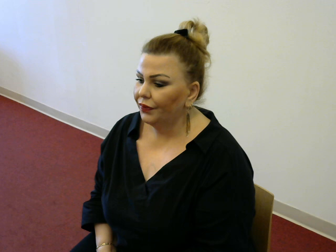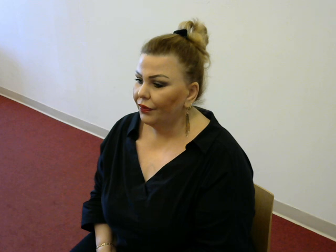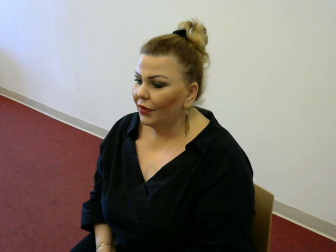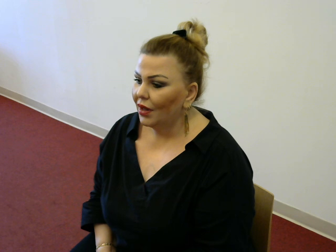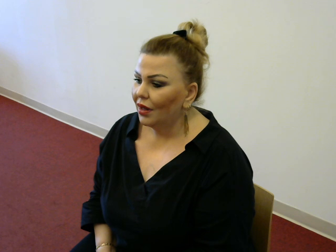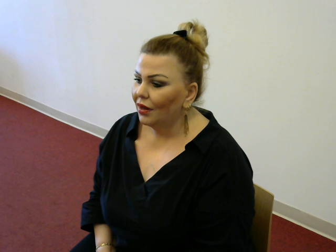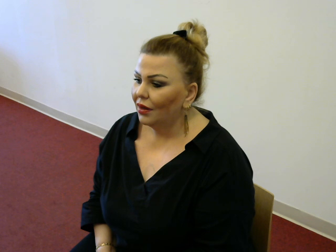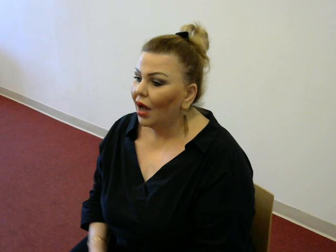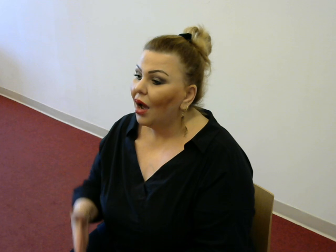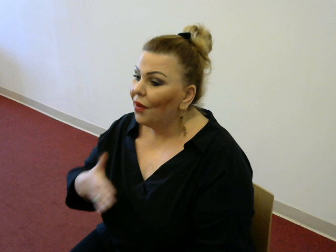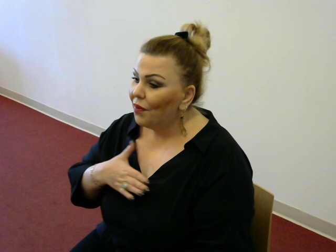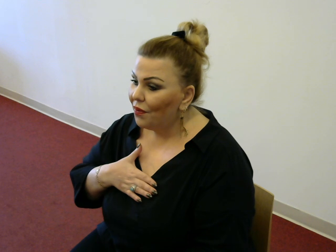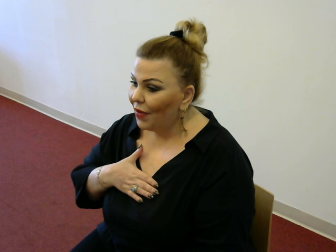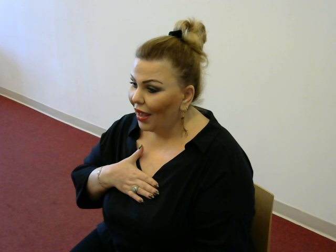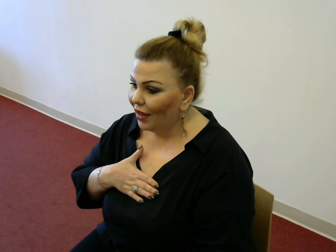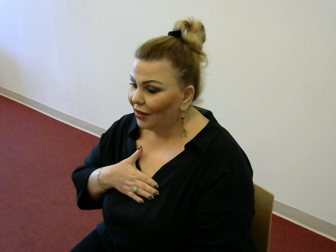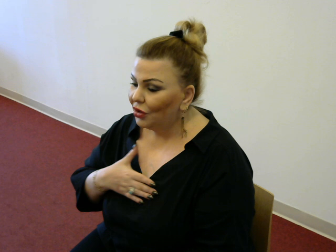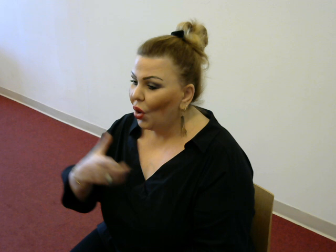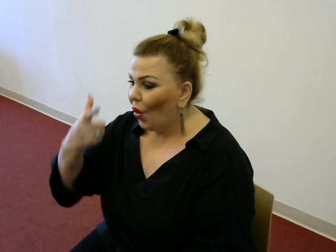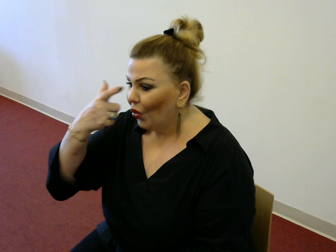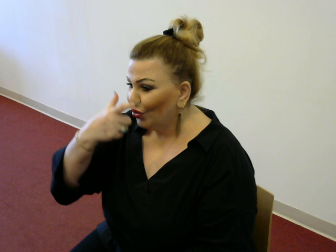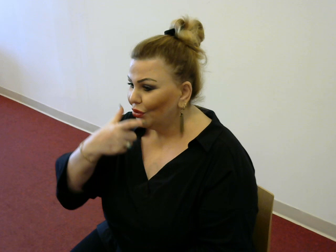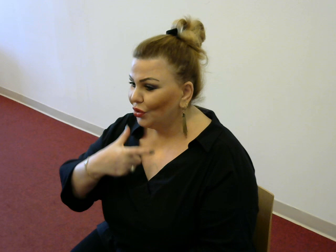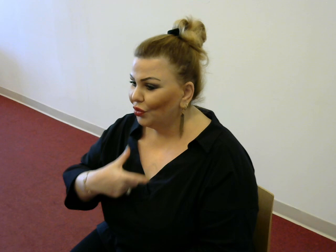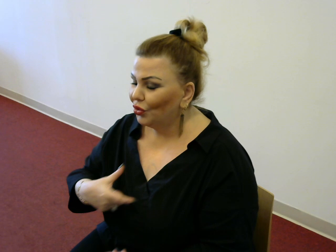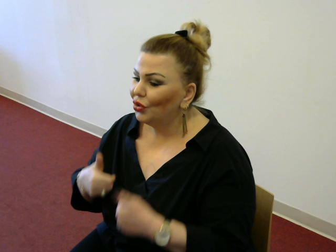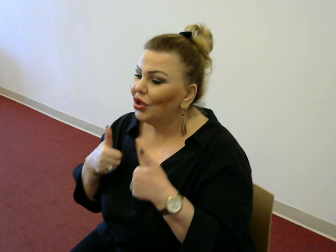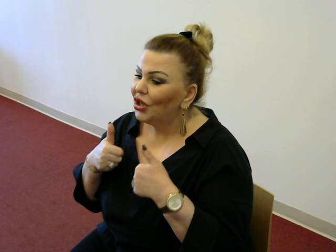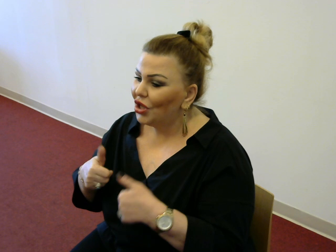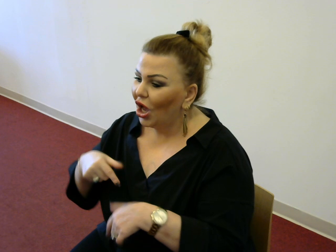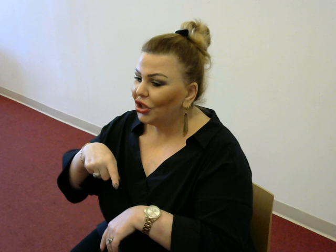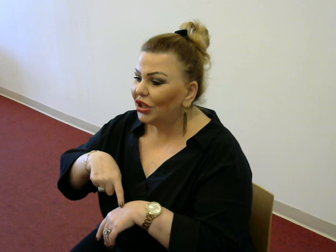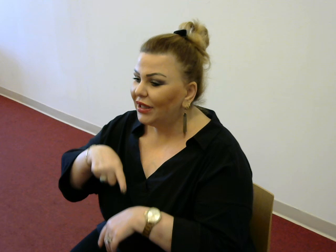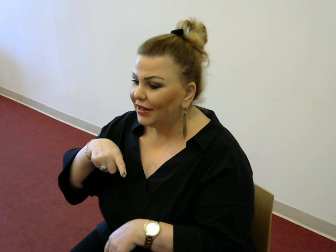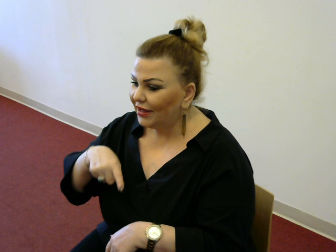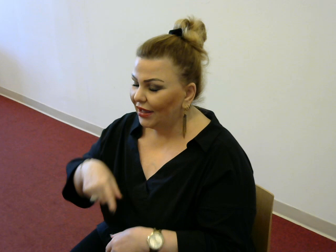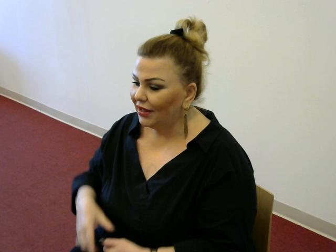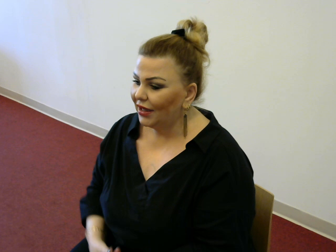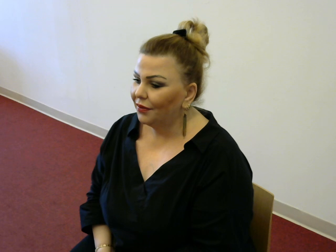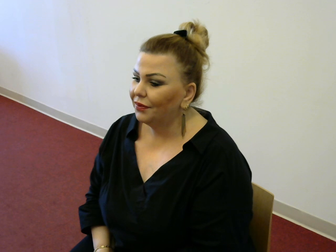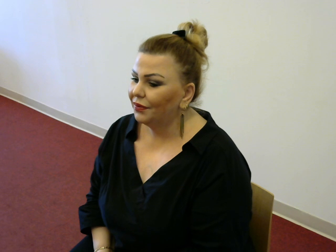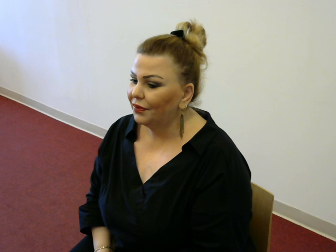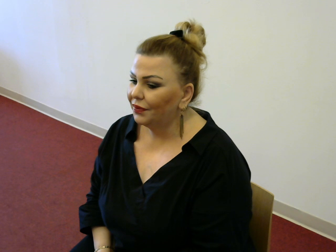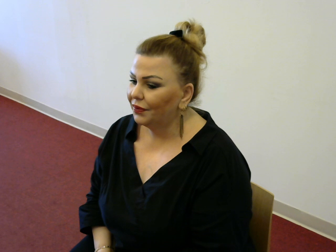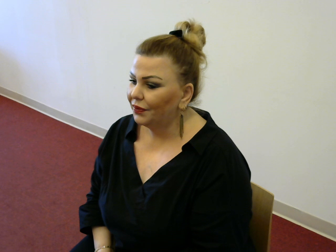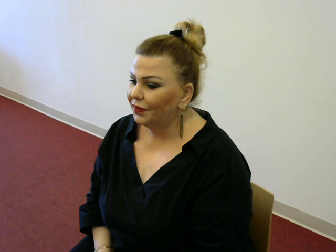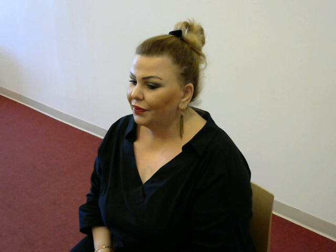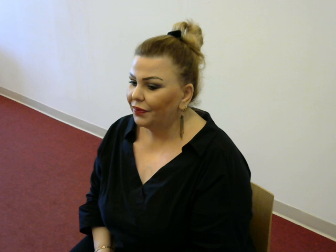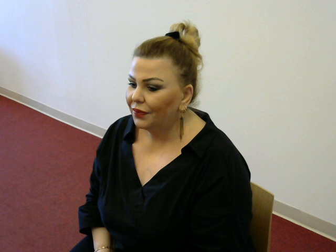Mən özümü yaxşı hiss edirəm